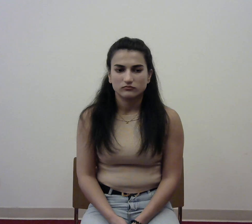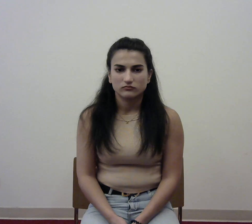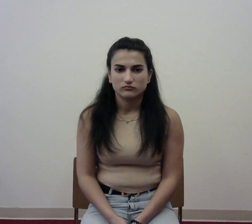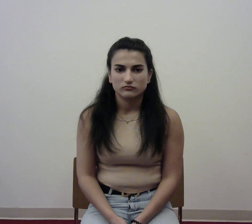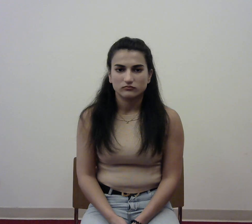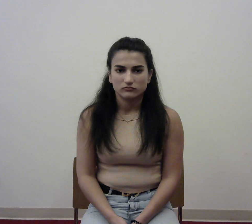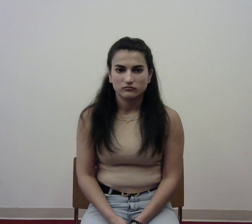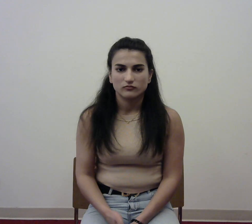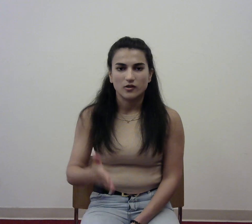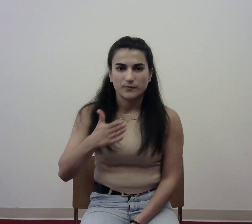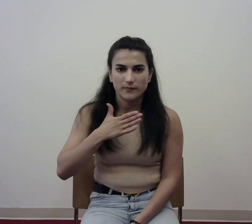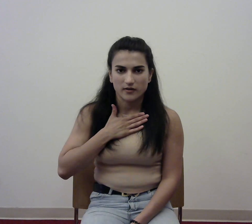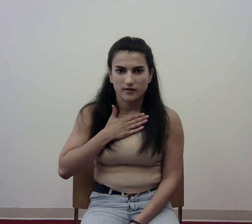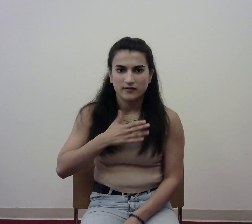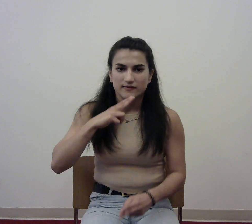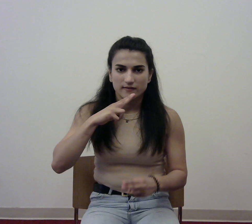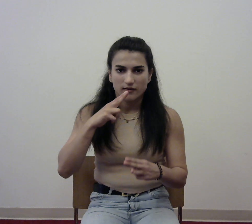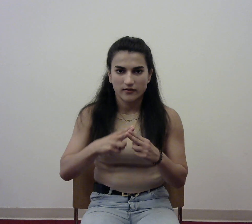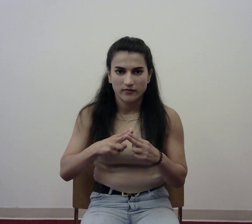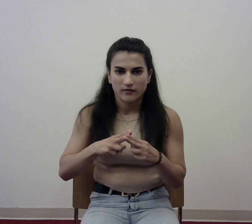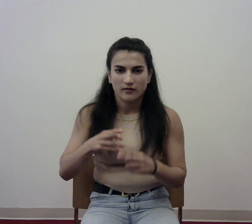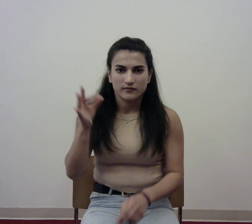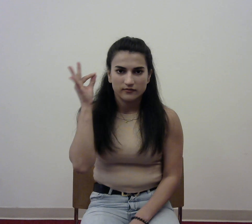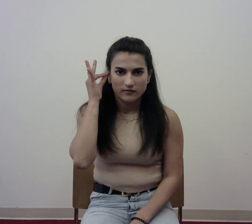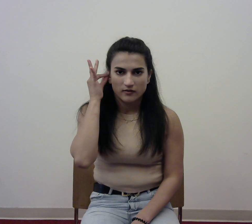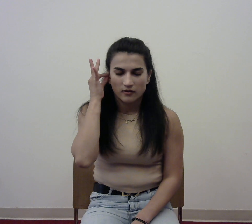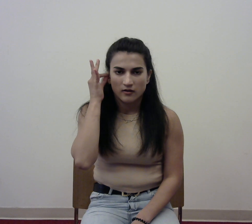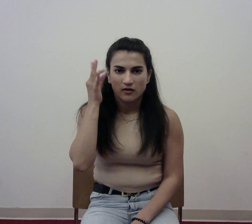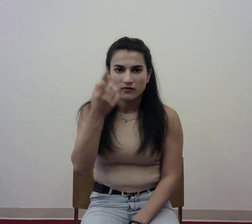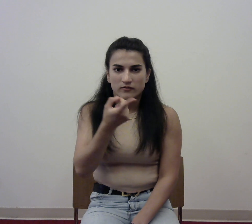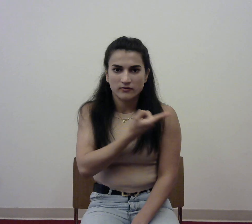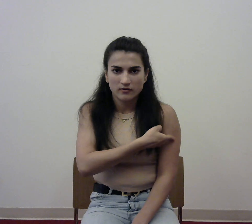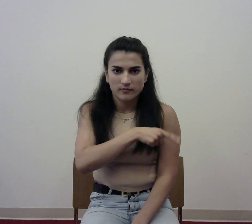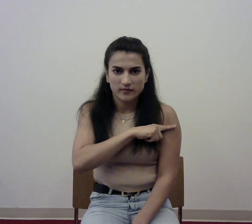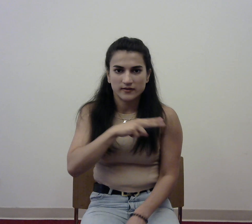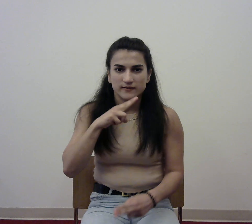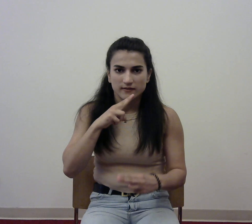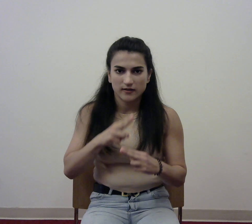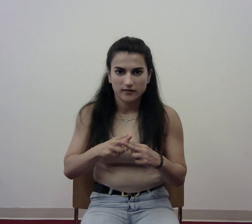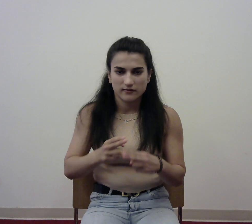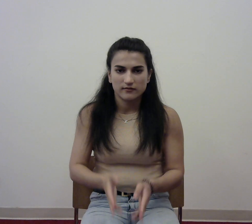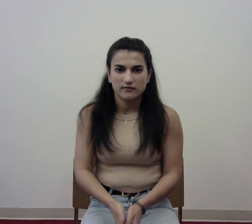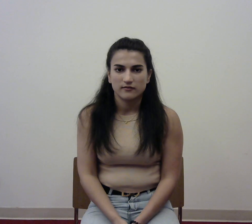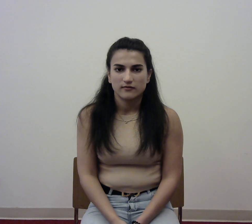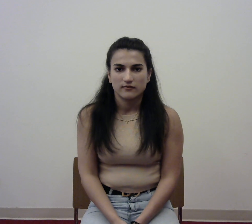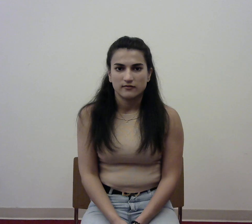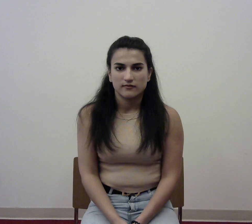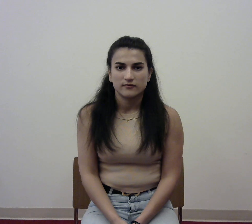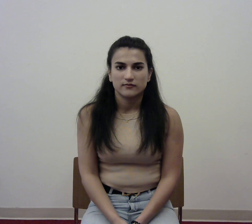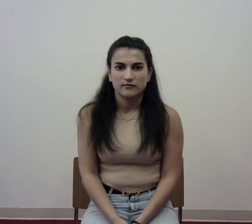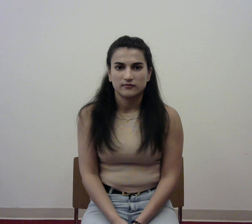Mənim bacım tibb bacısıdır